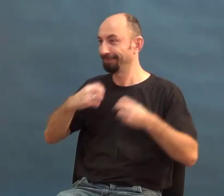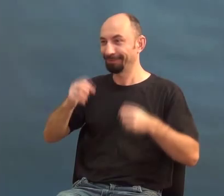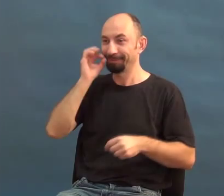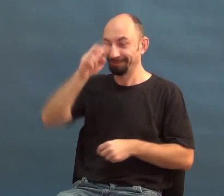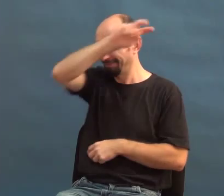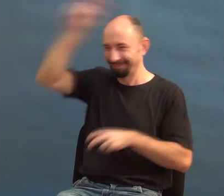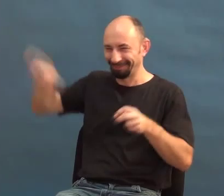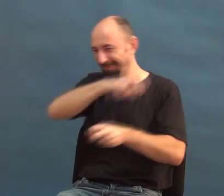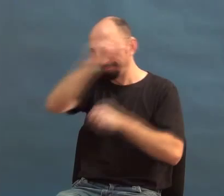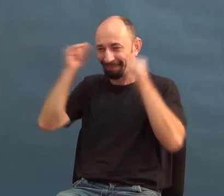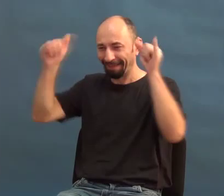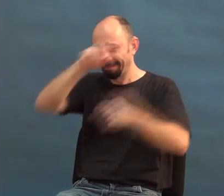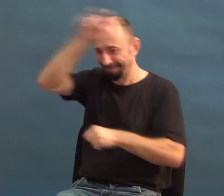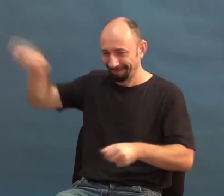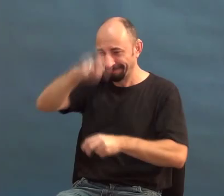Kot z krzykiem biega dookoła klatki.